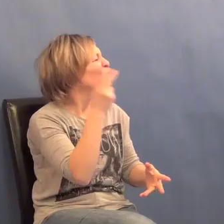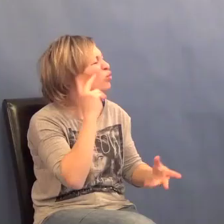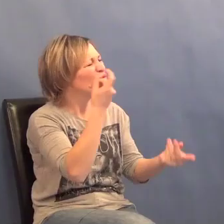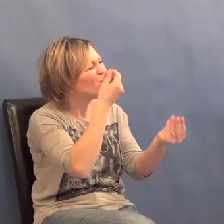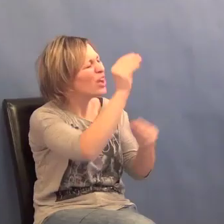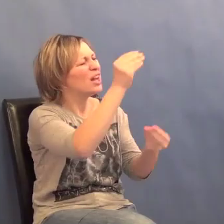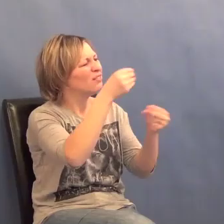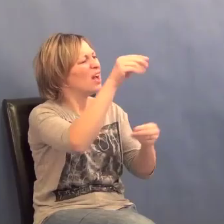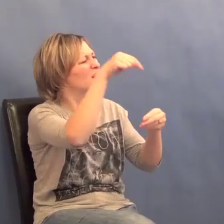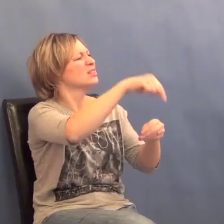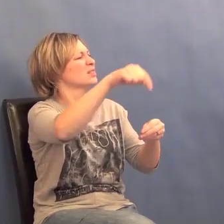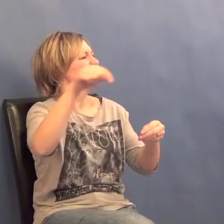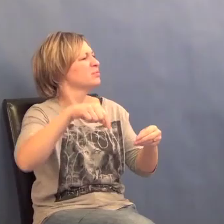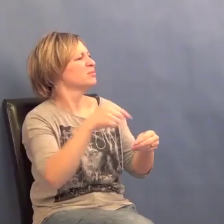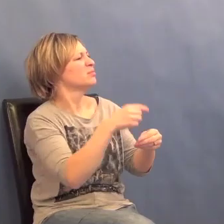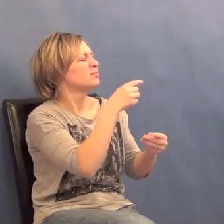Musi być więcej.